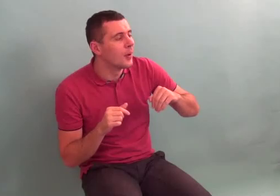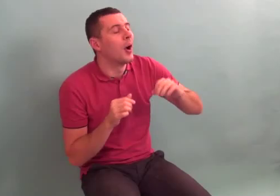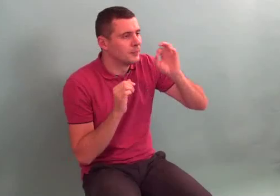Dobrze.